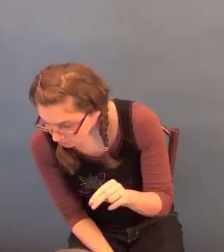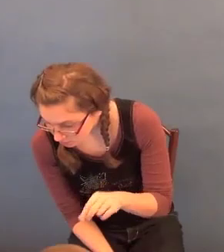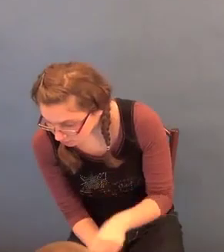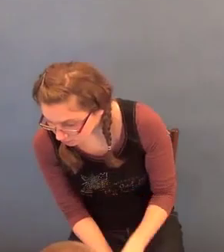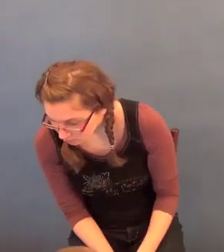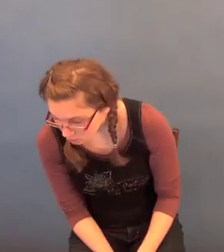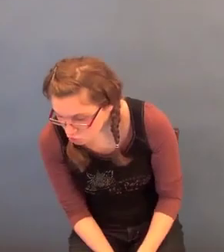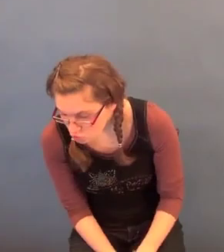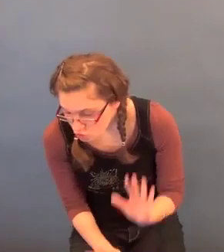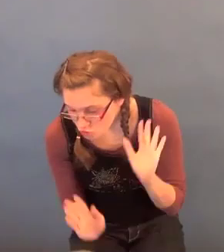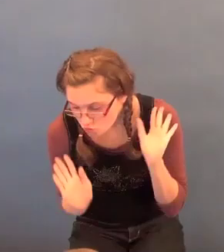Och!